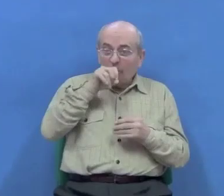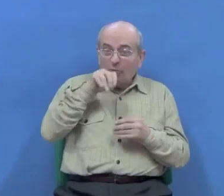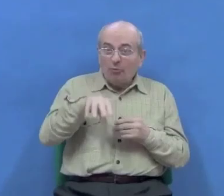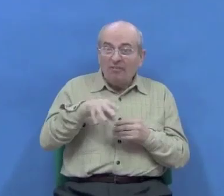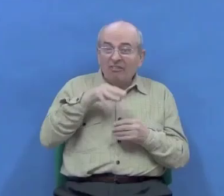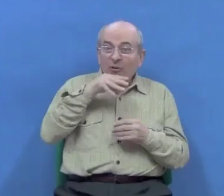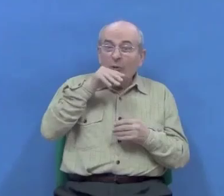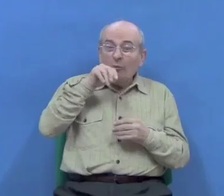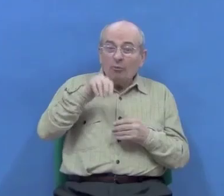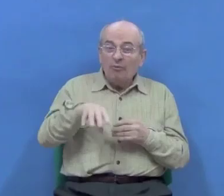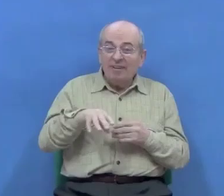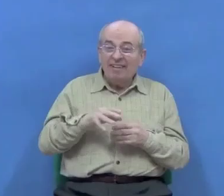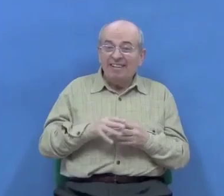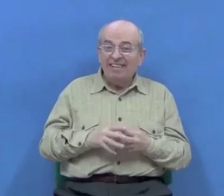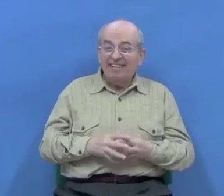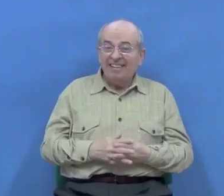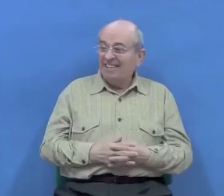Nabrała wodę do pyszczka i wypluła.